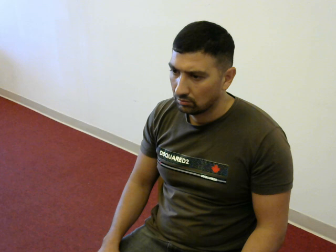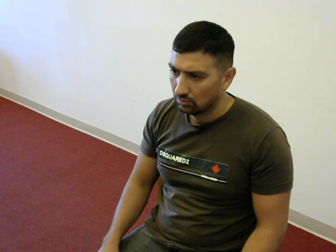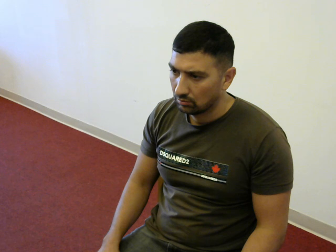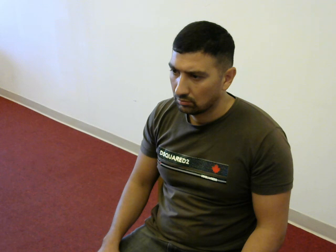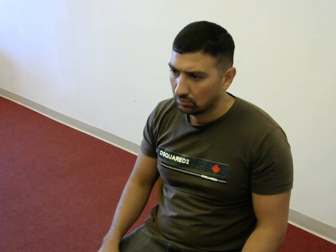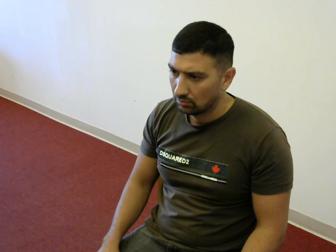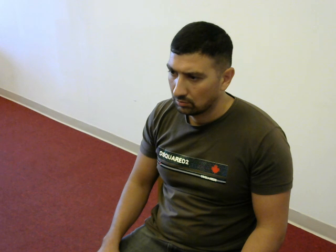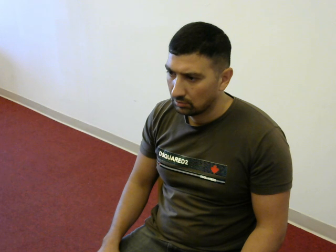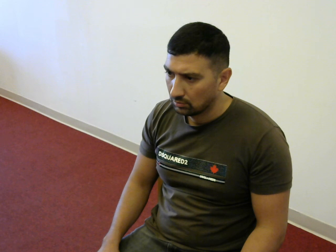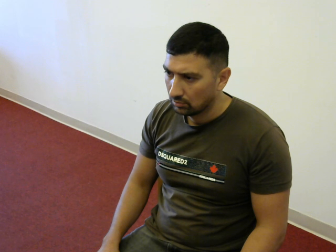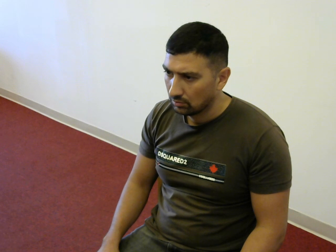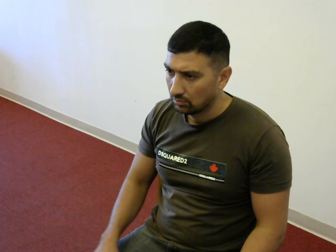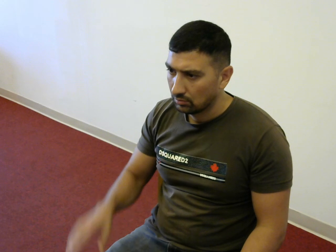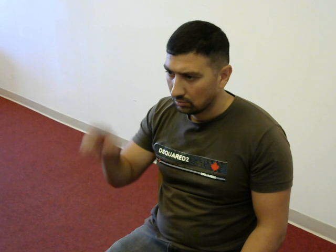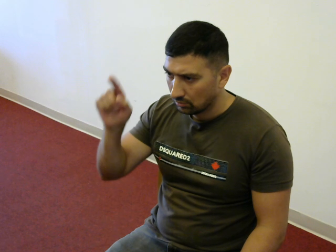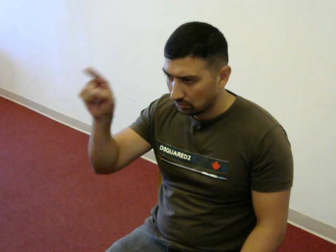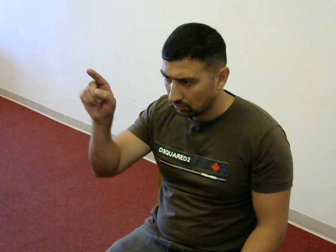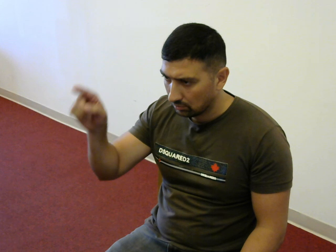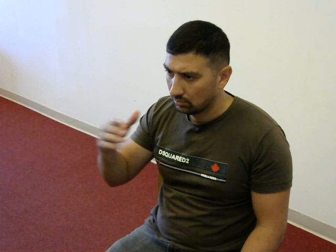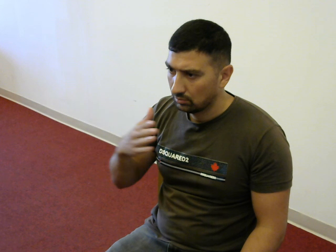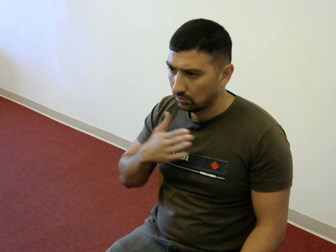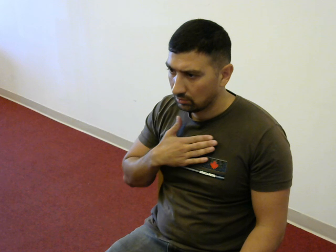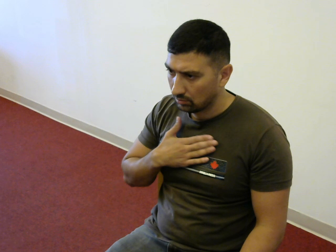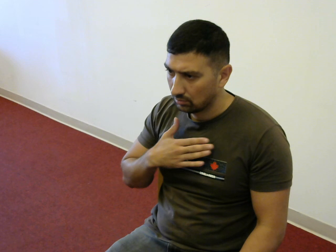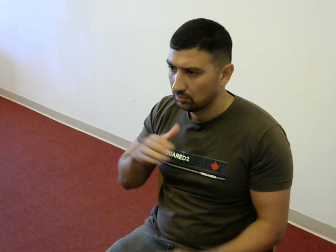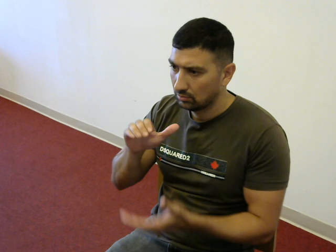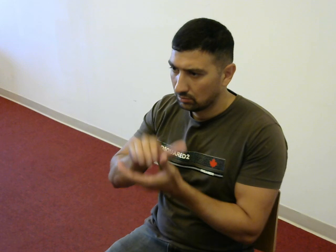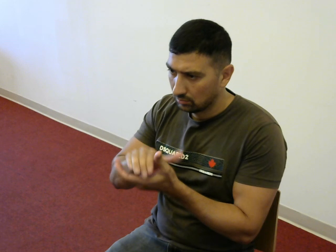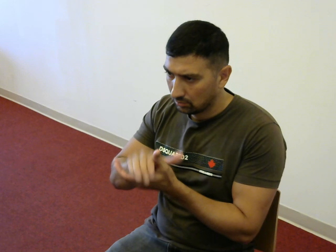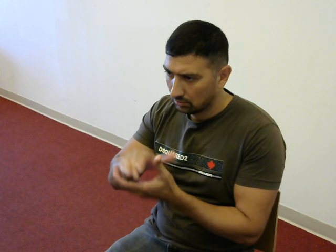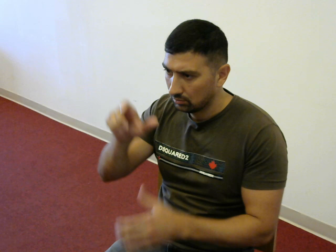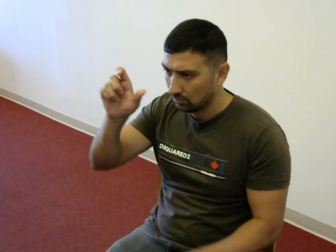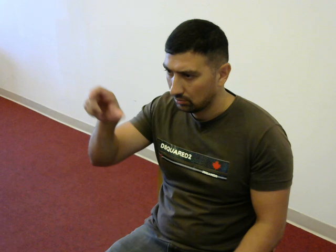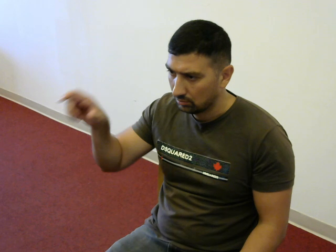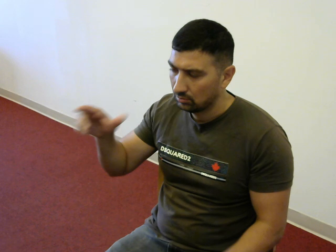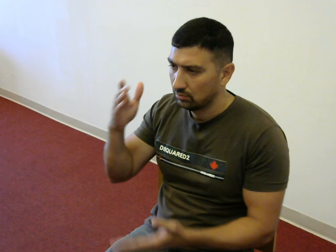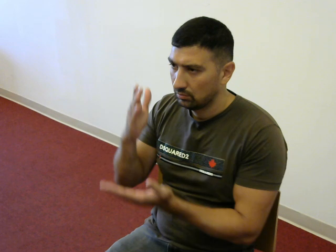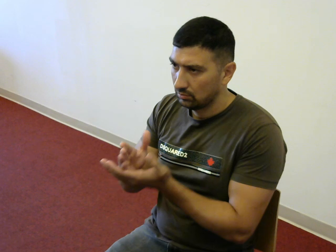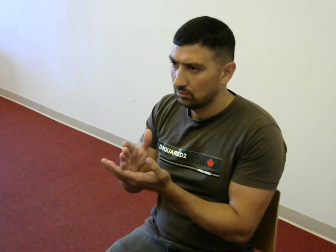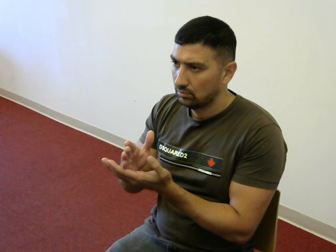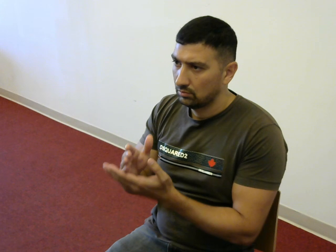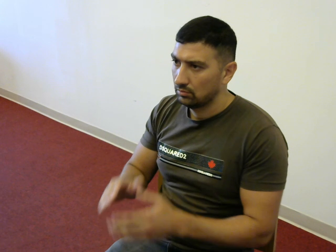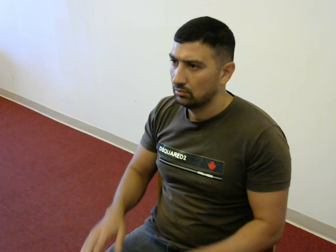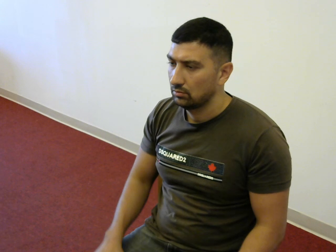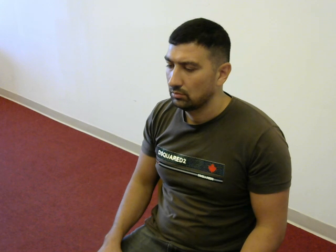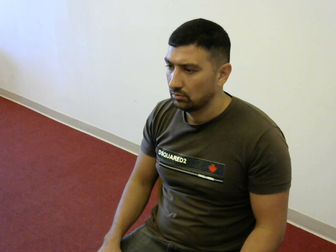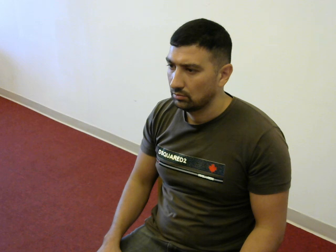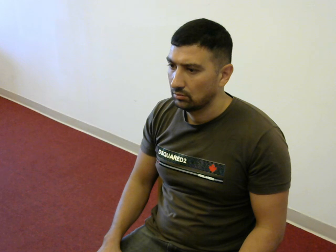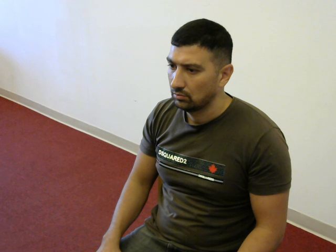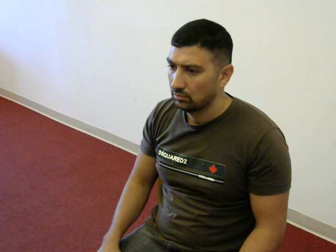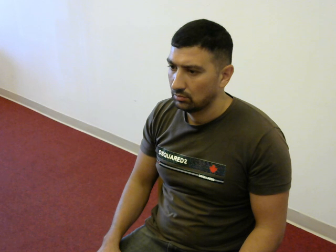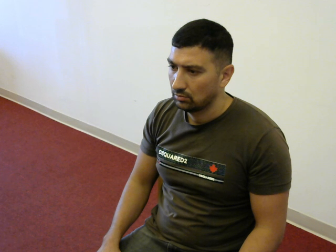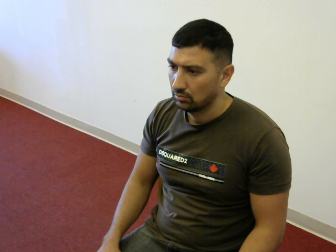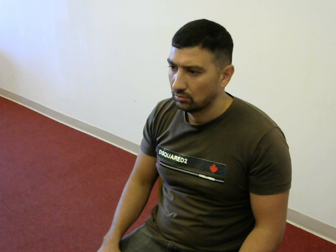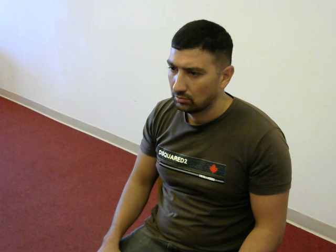Orda mənim tanıdığım insanlar var